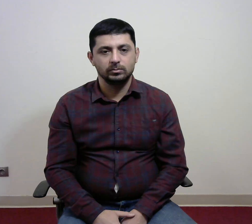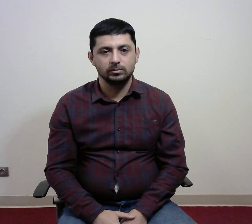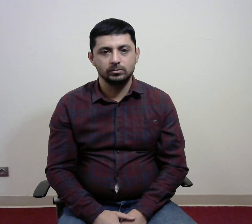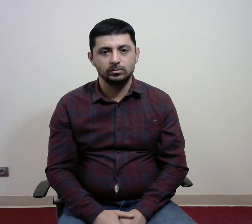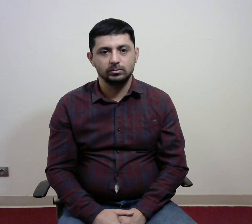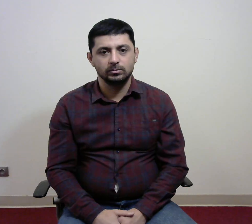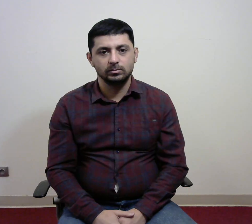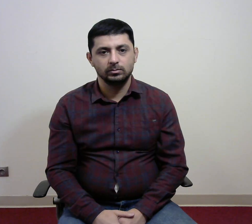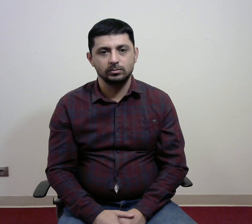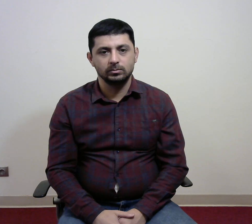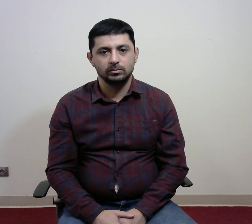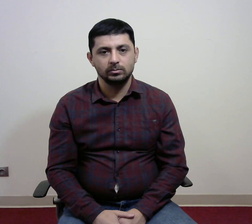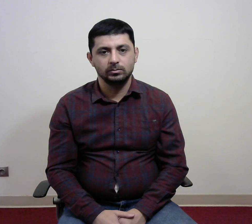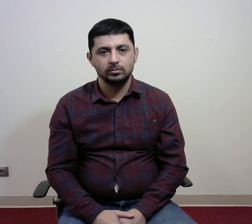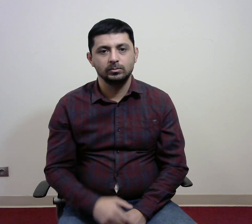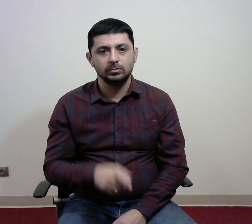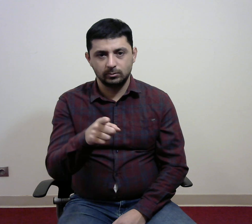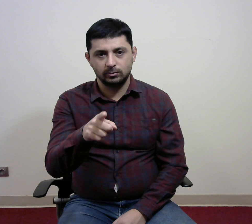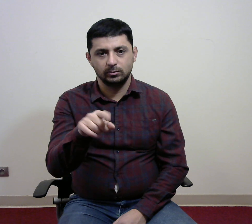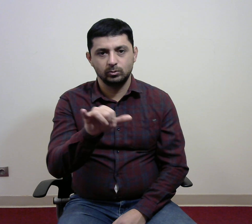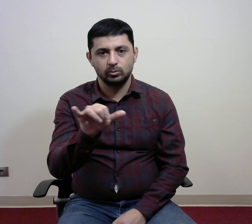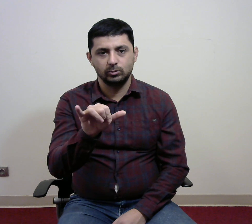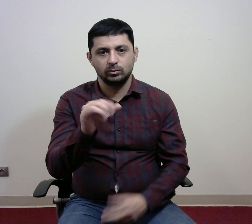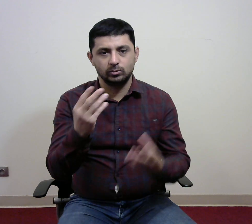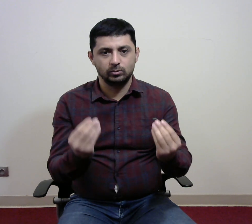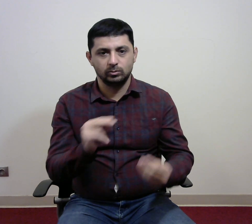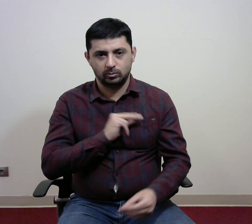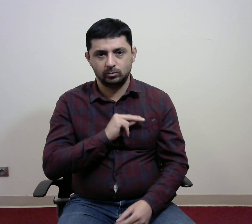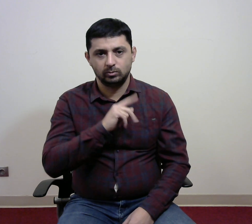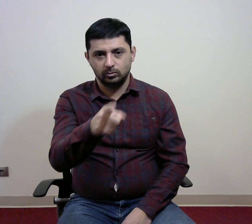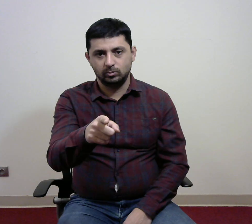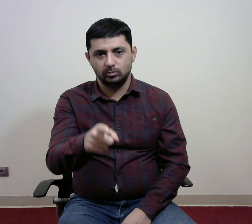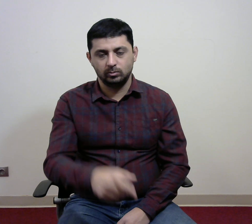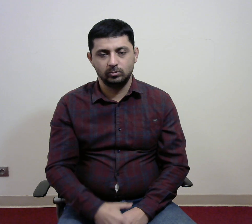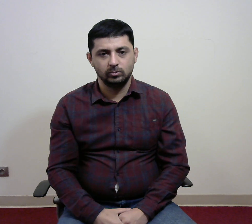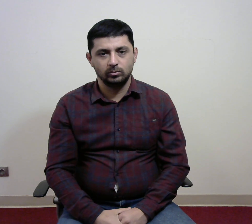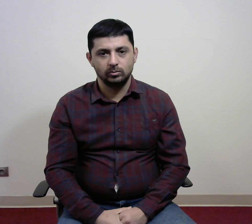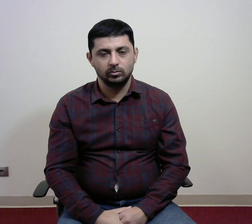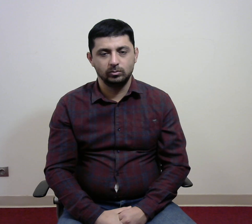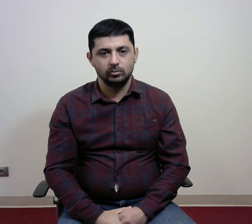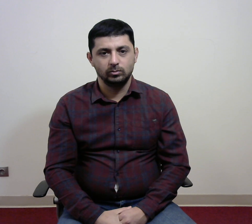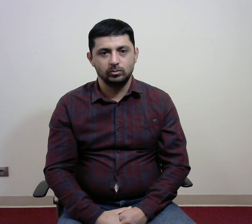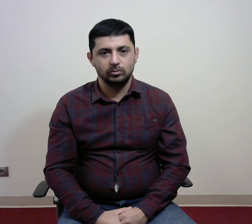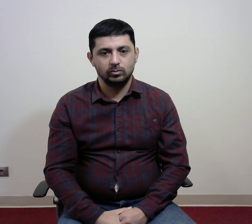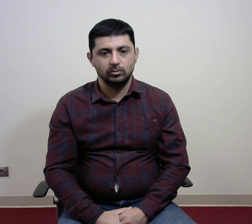Sən şənbə günü işləyirsən?